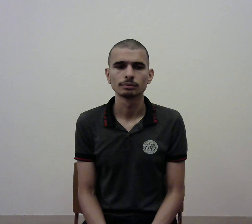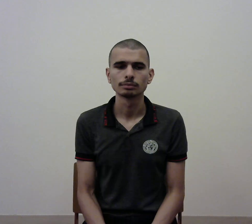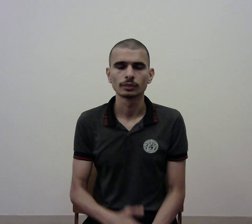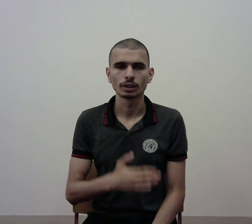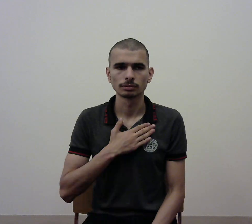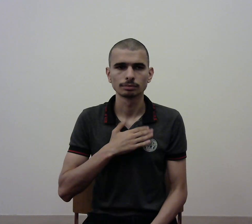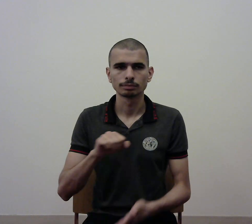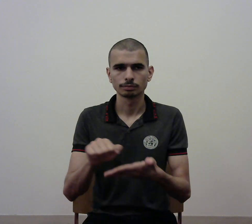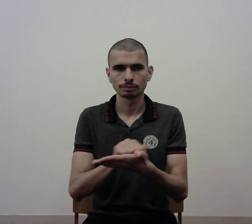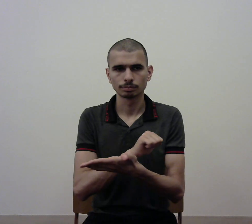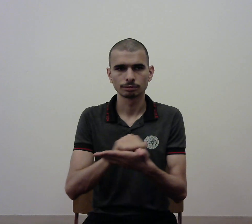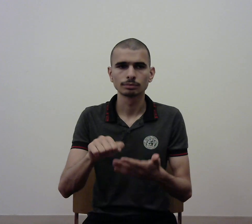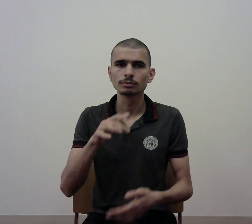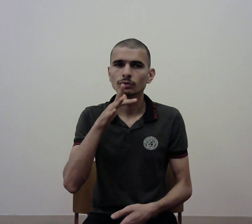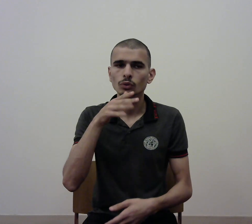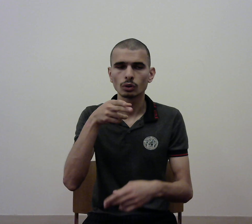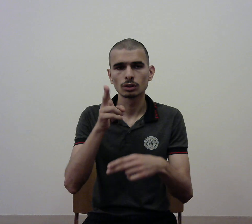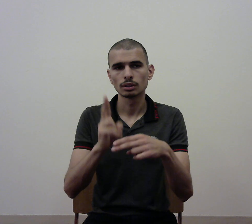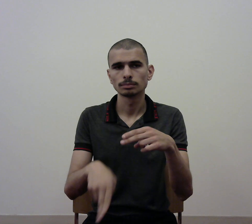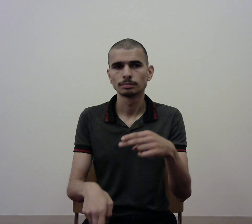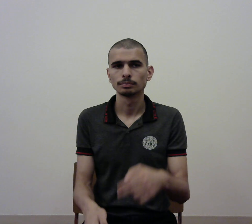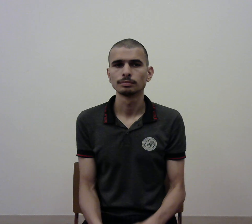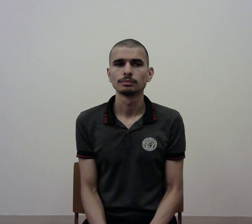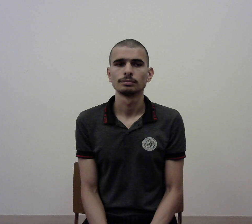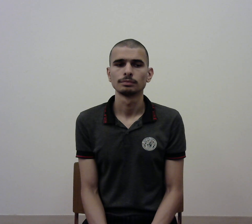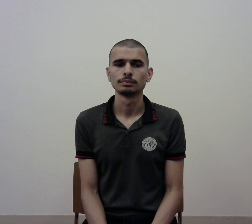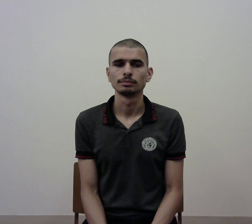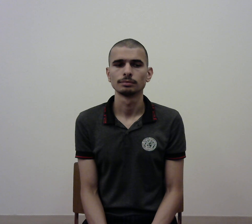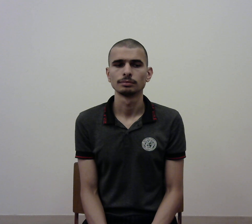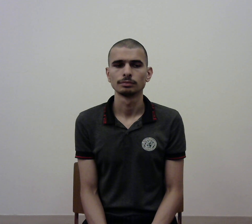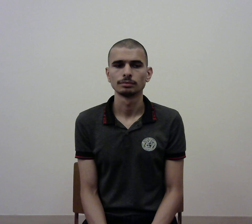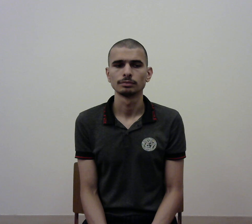Mənim sənədimin vaxtı bitib